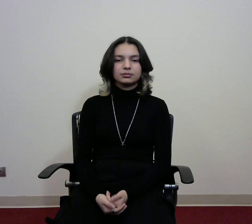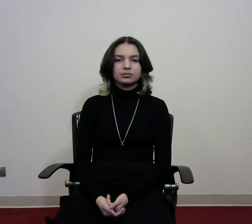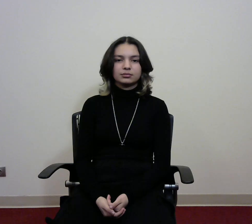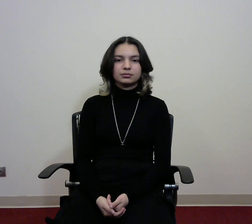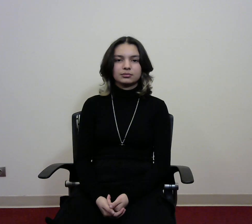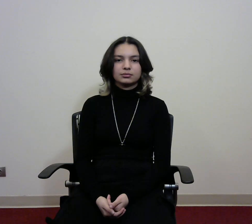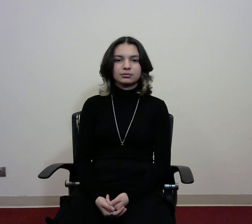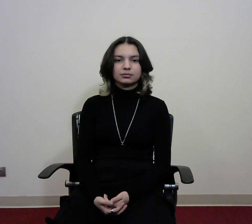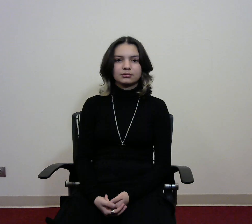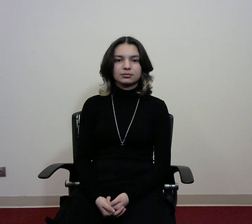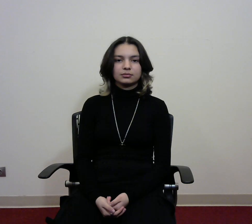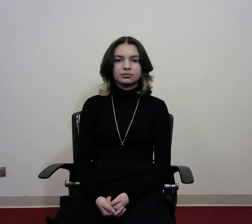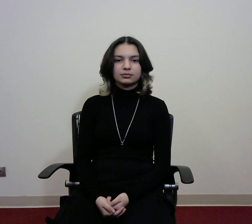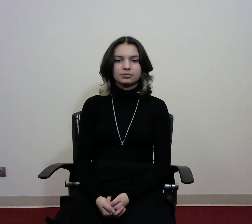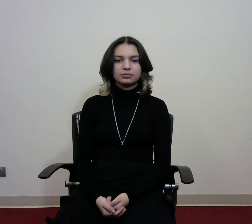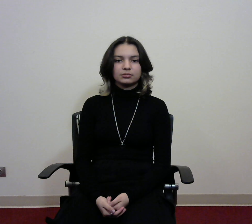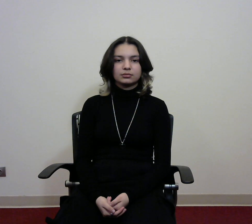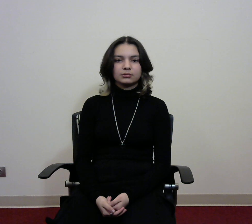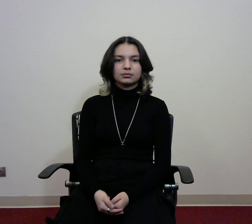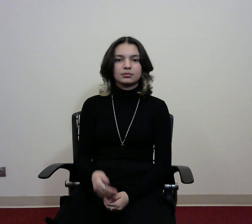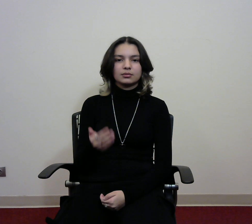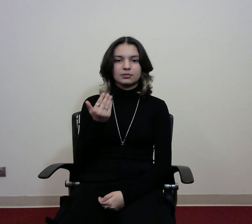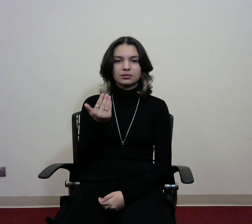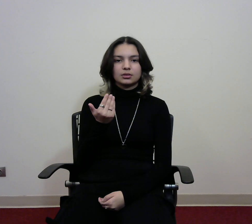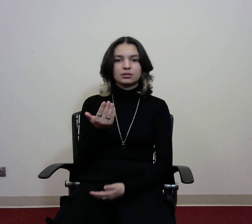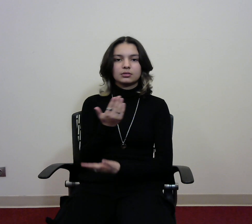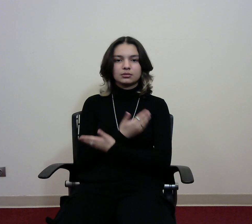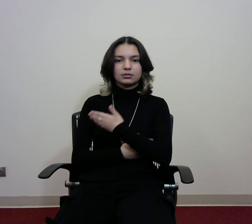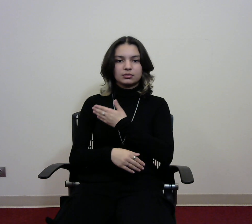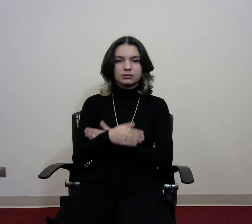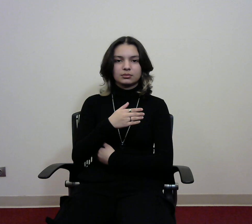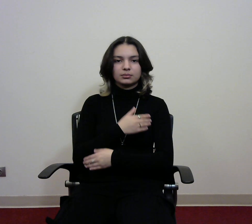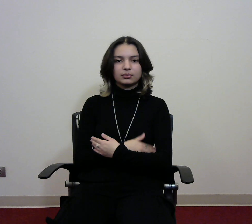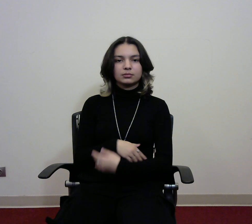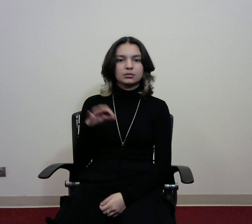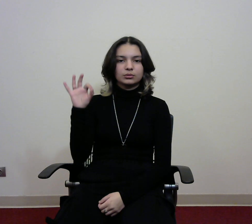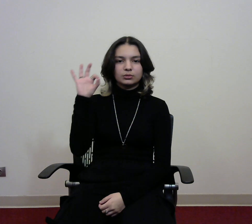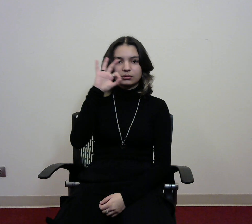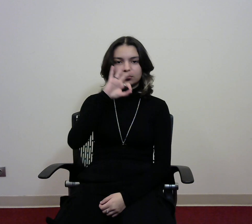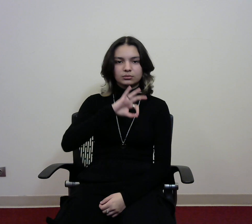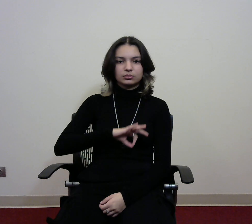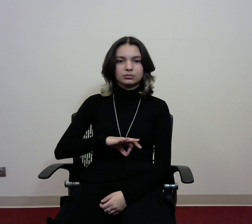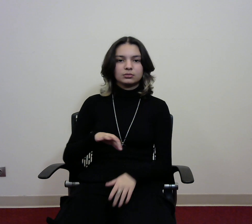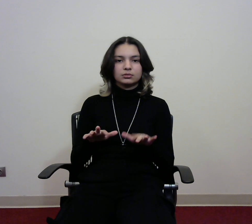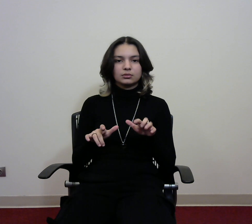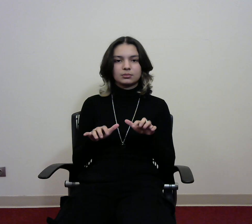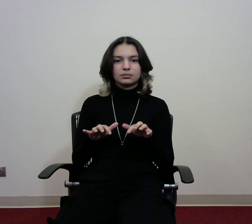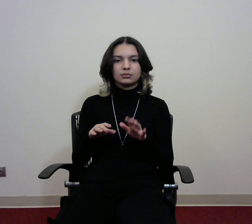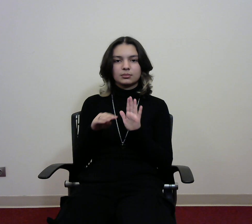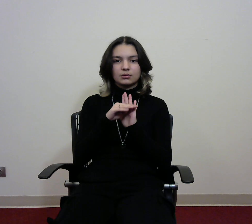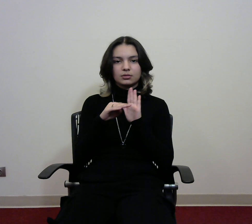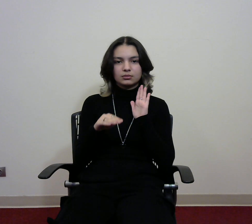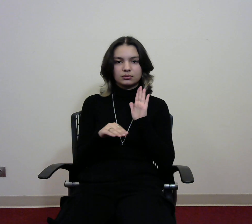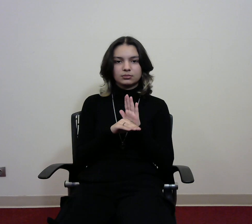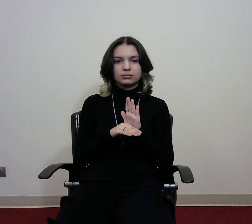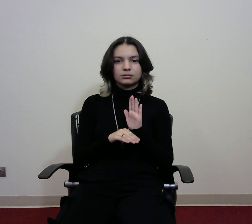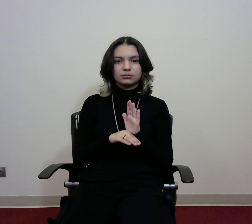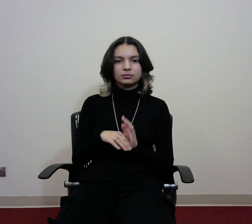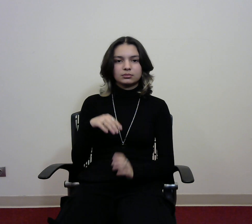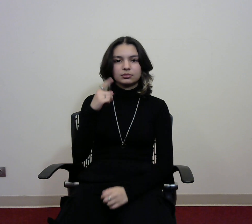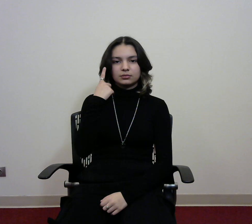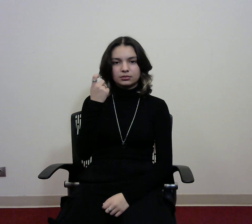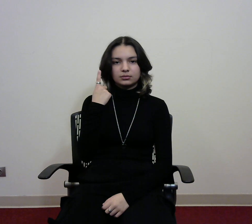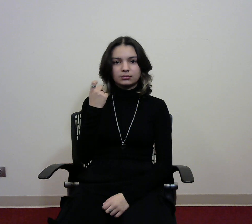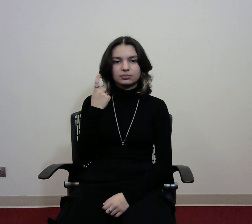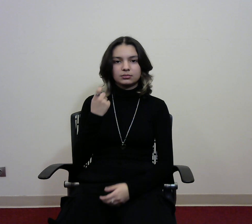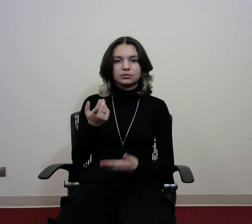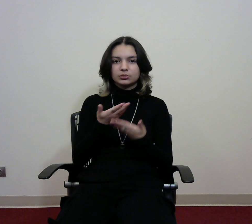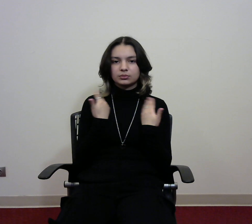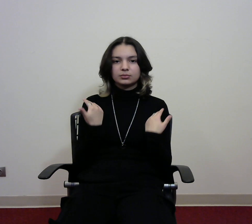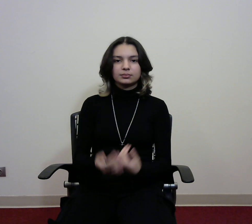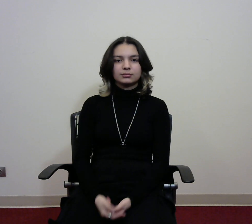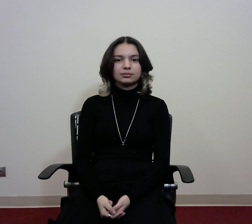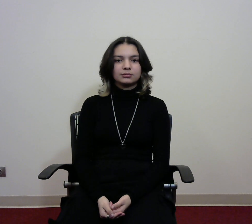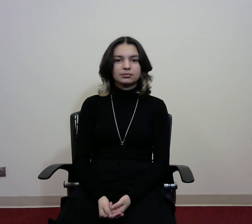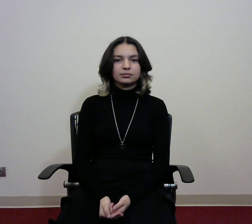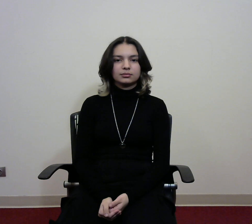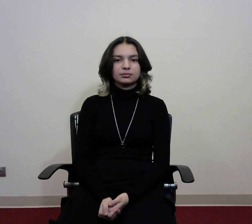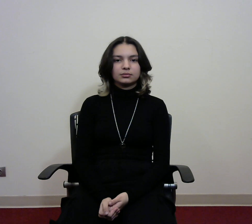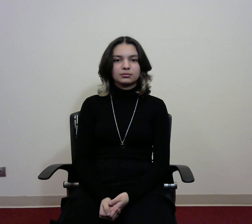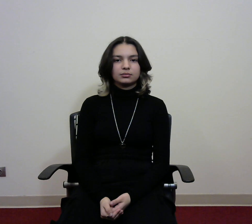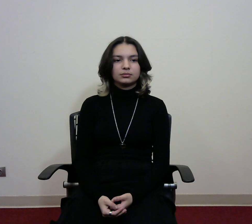Sizin əlilliyiniz haqqınızda sistemdə məlumat yoxdur